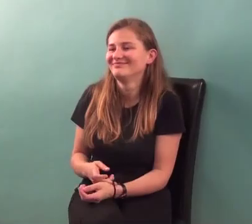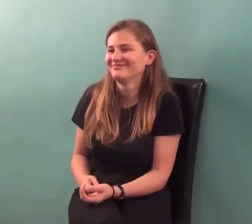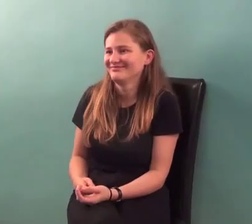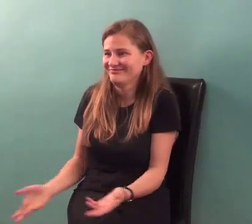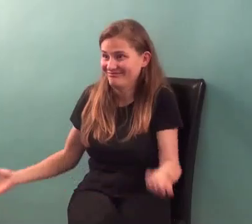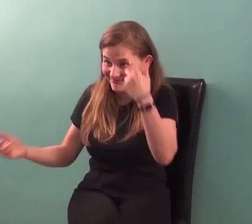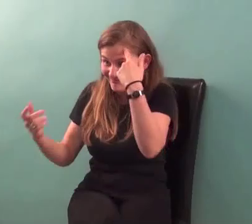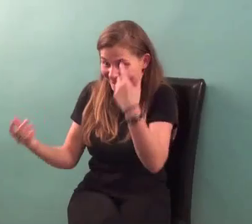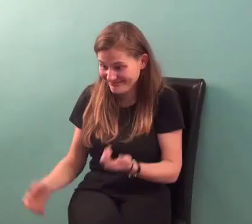Nie wiem, nie przychodzi mi do głowy.